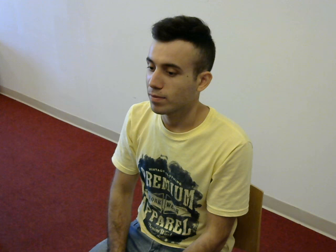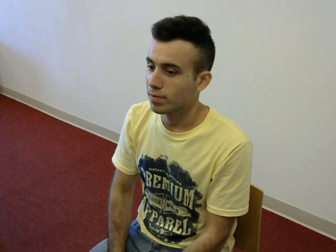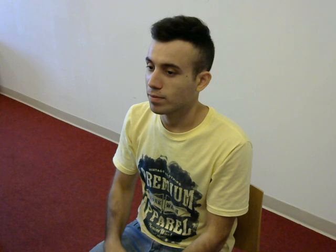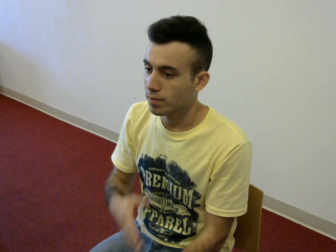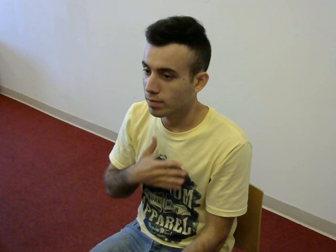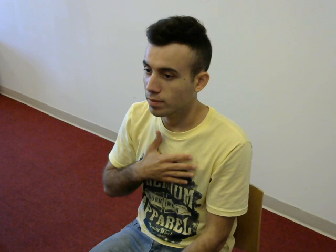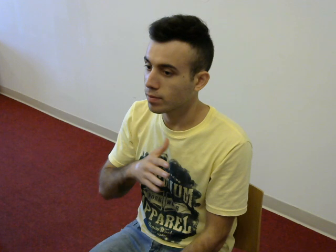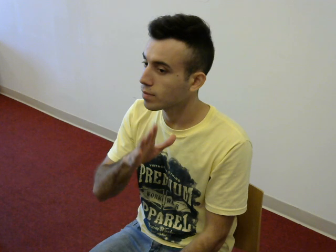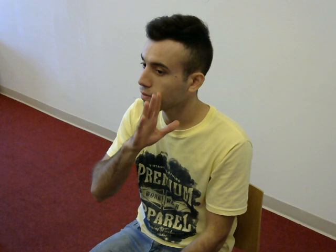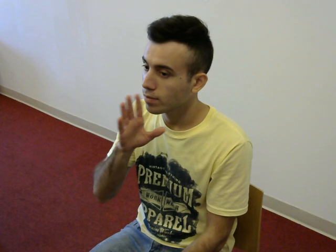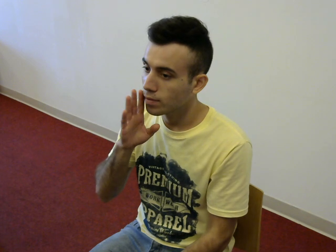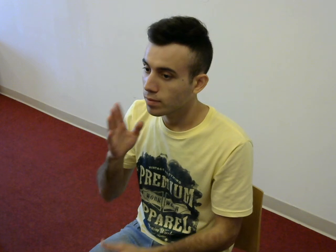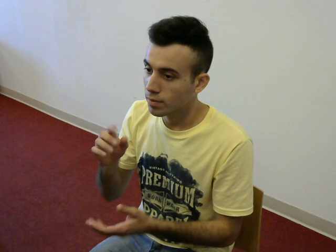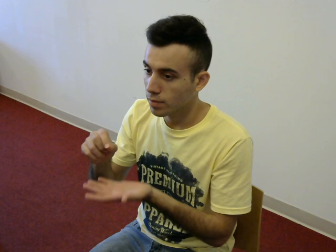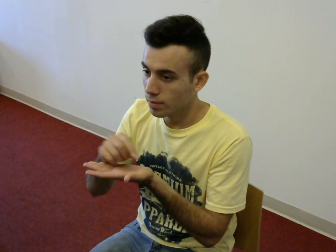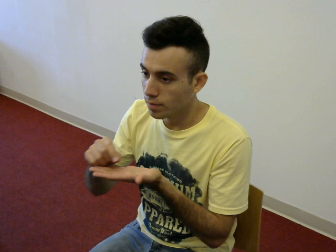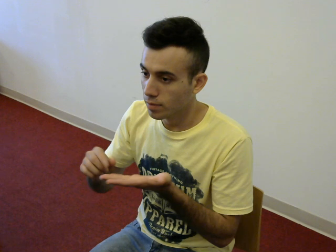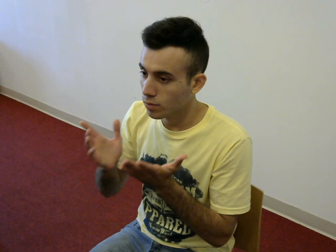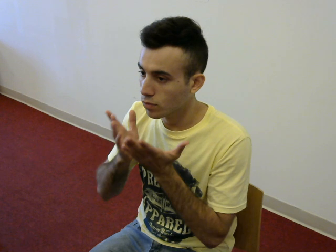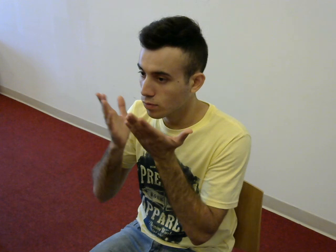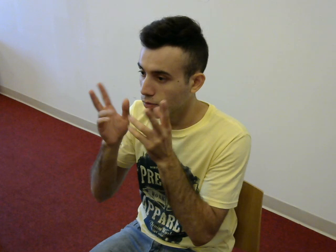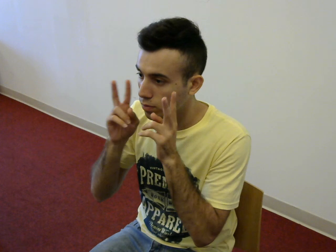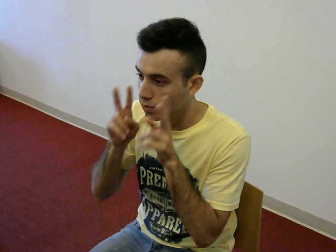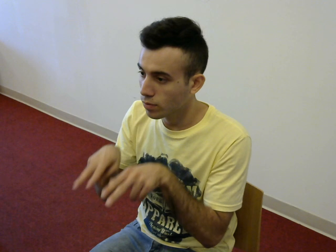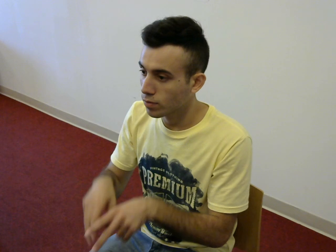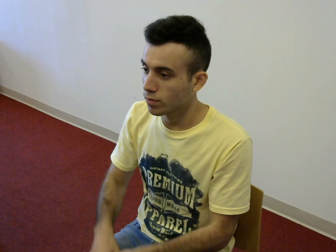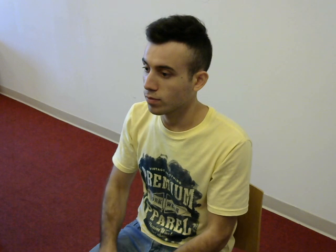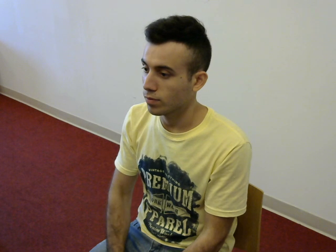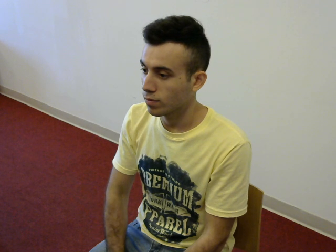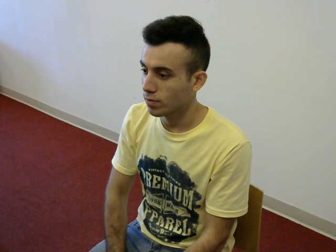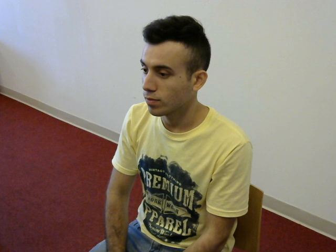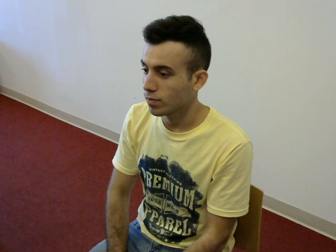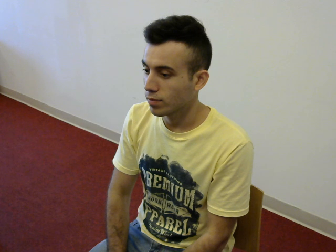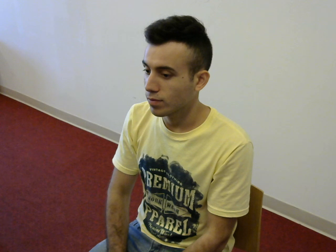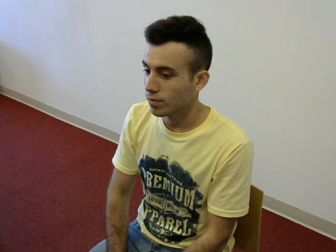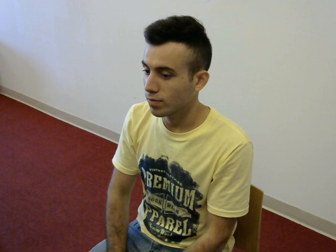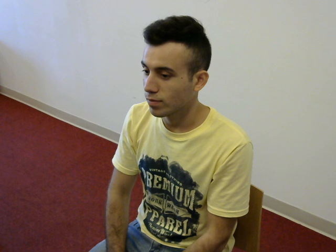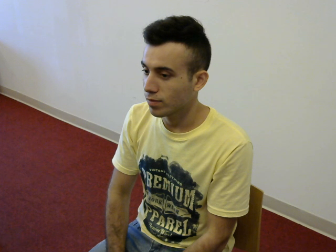Mənim anam yazıb-oxuya bilmir